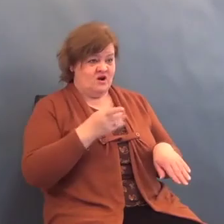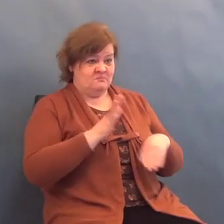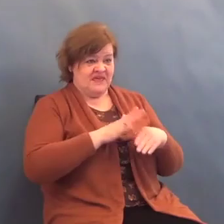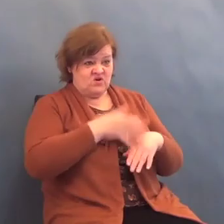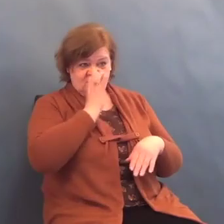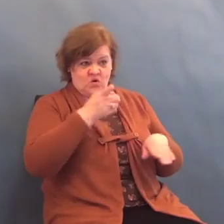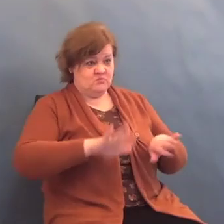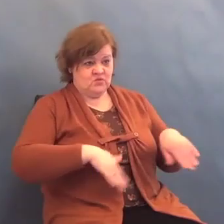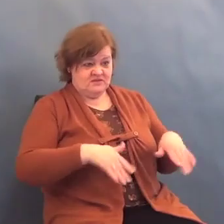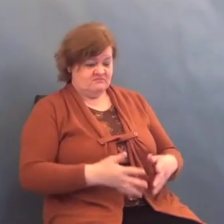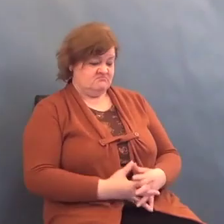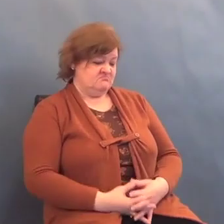Po piciu piwa nie wolno pływać.